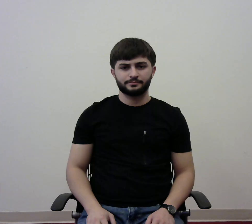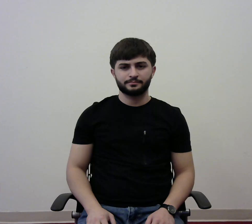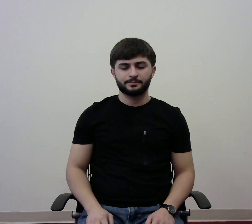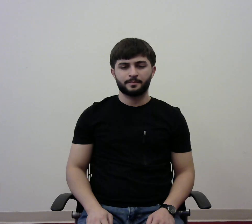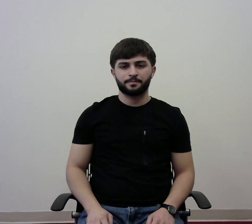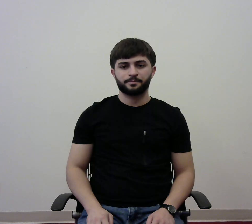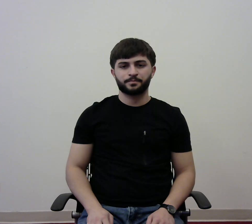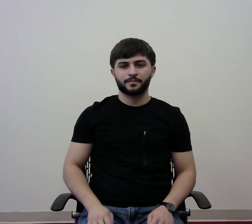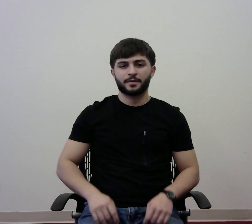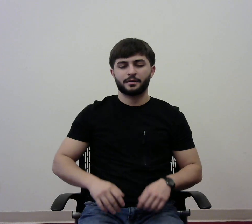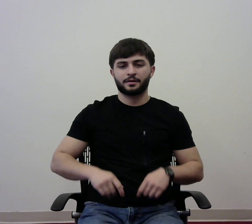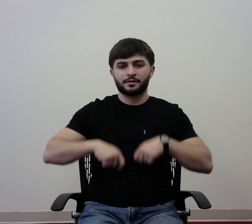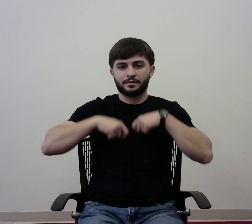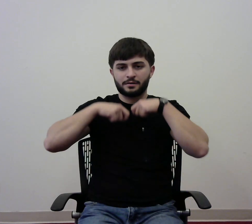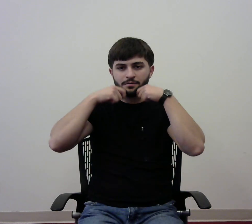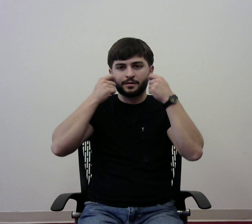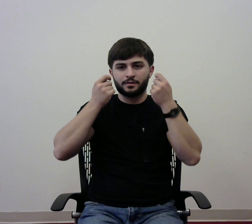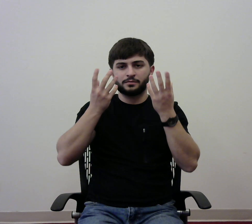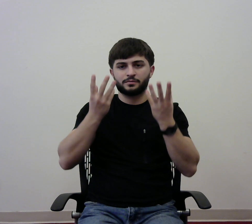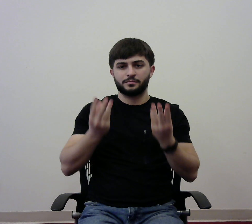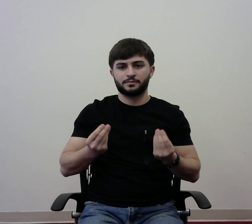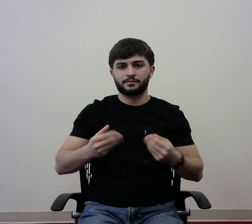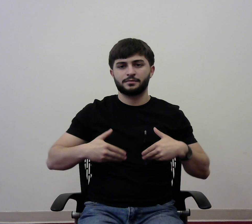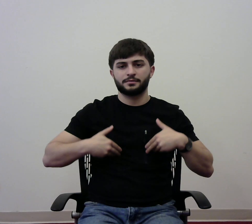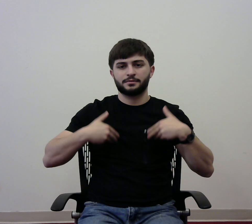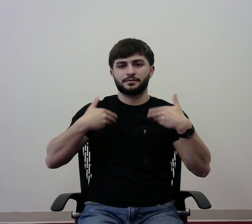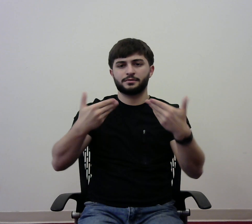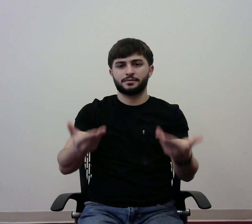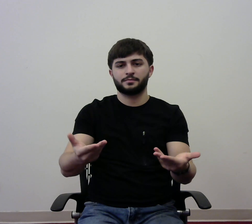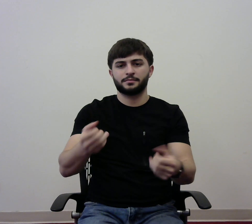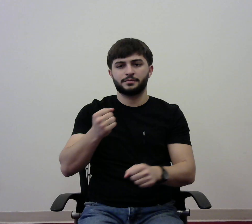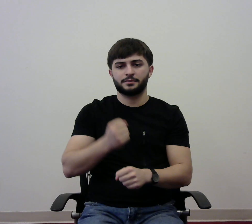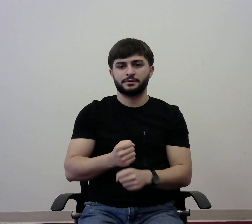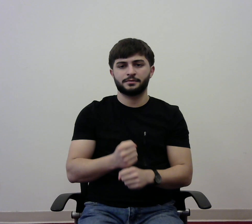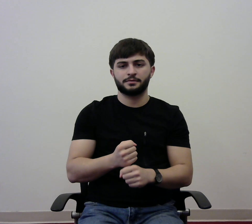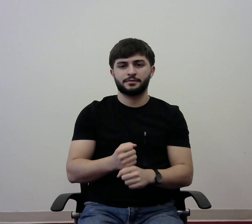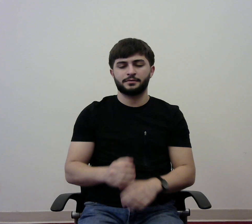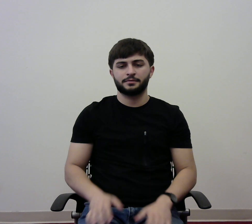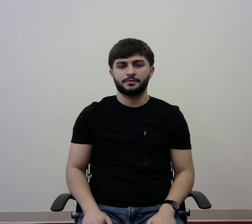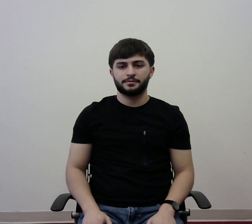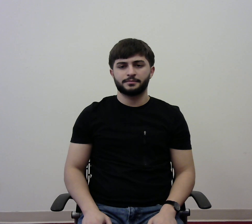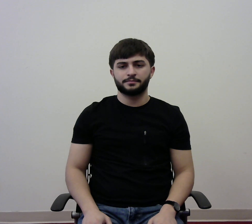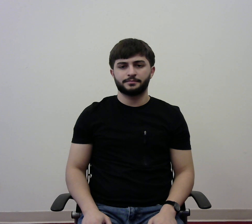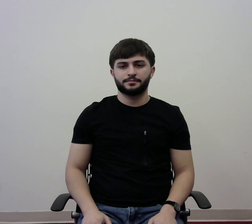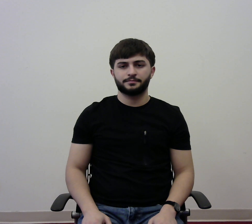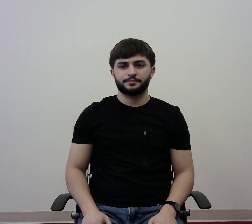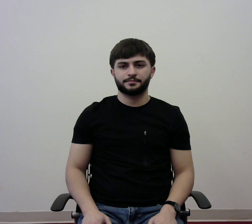Ad gününü təbrik edirəm